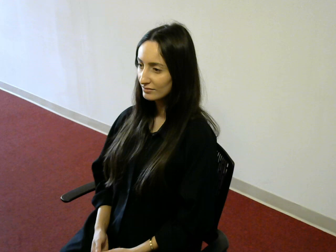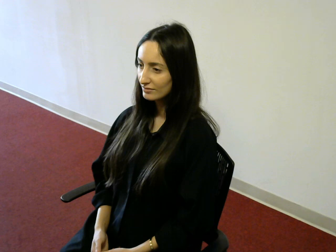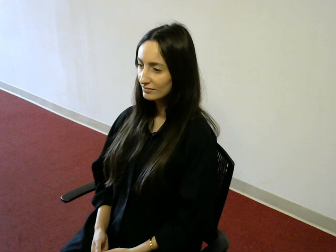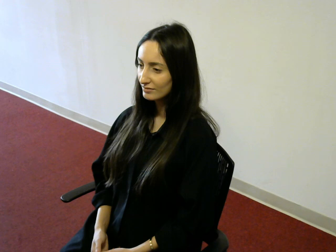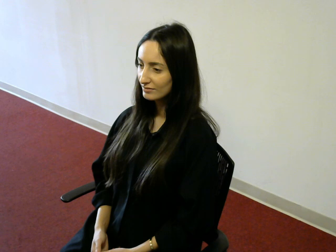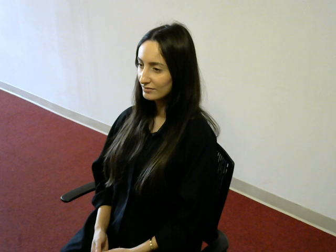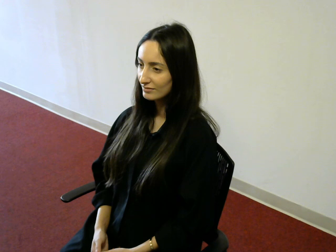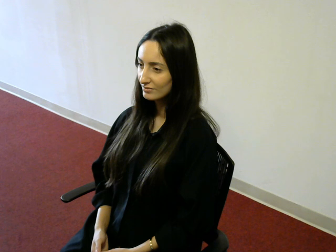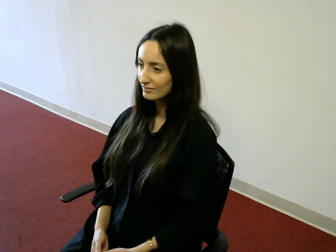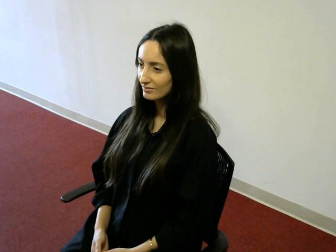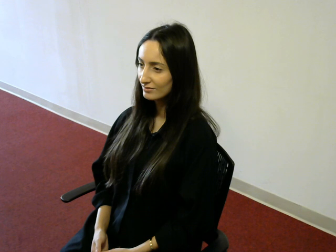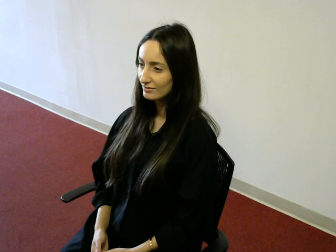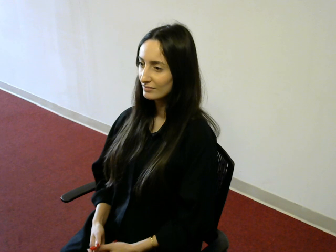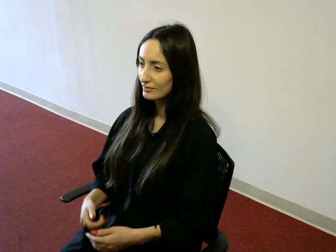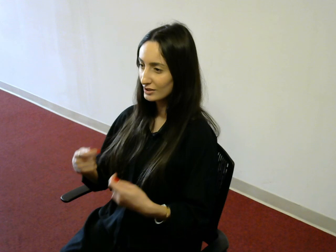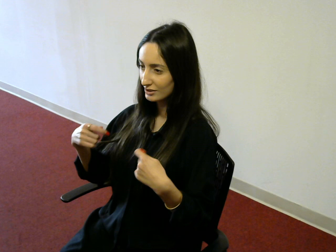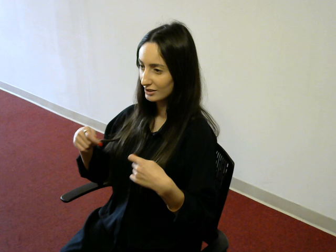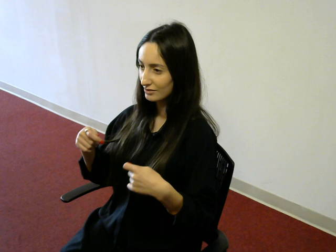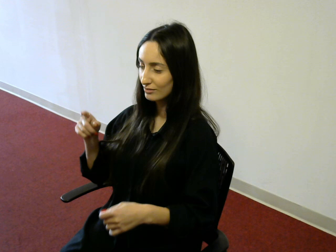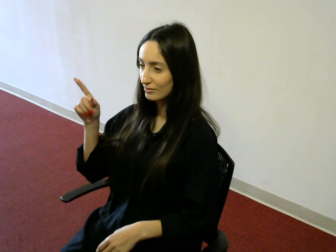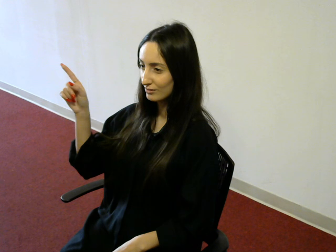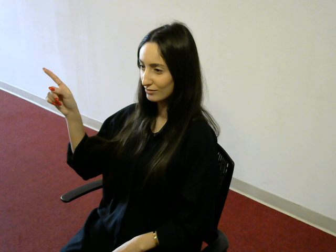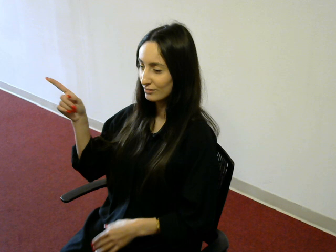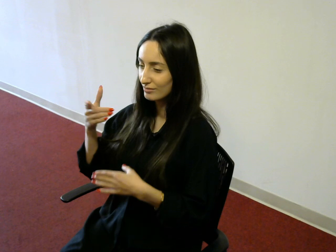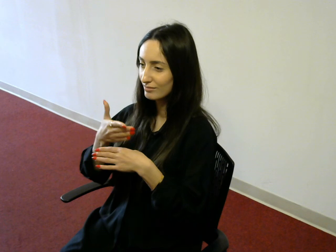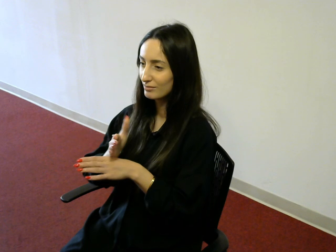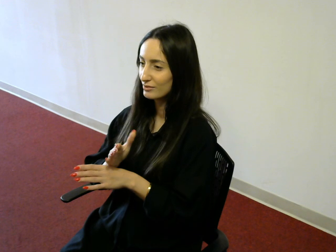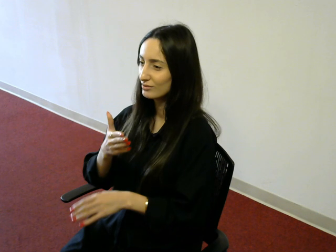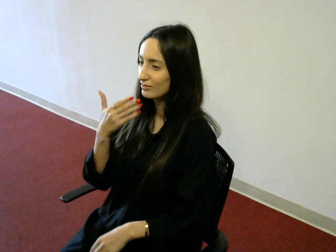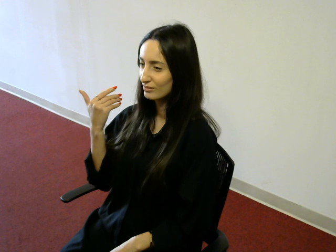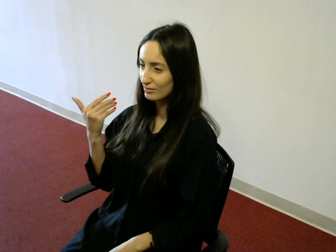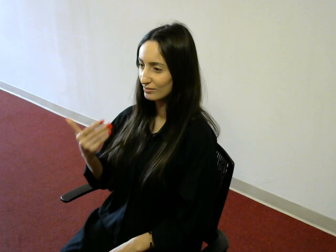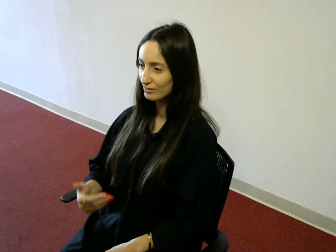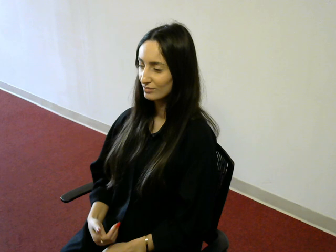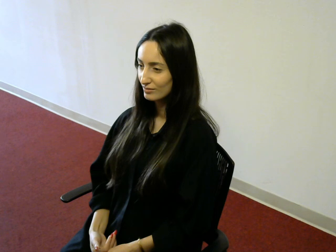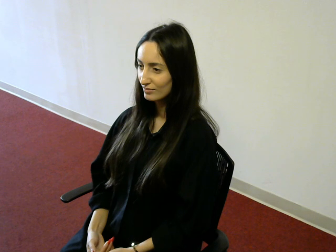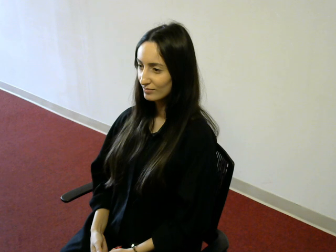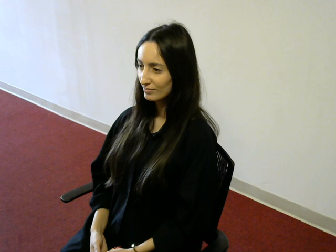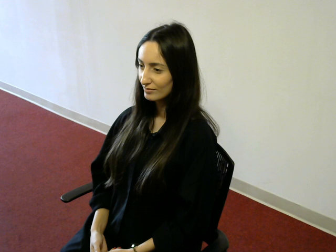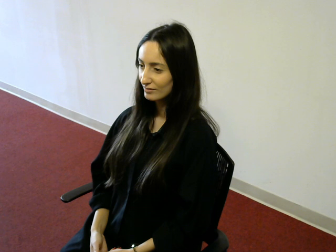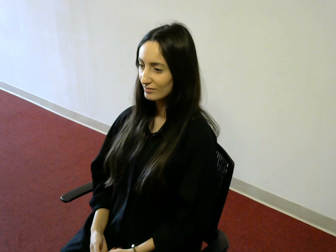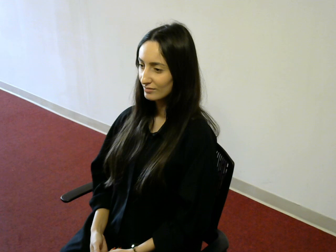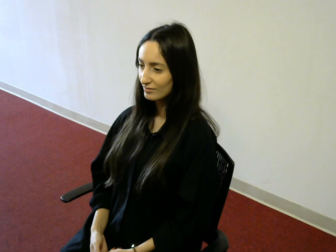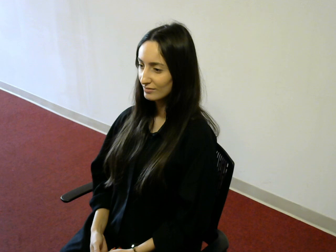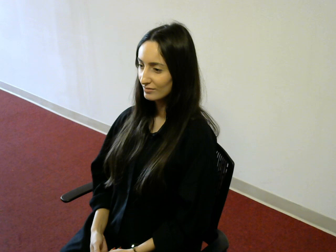Satıcının xırdası yox idi